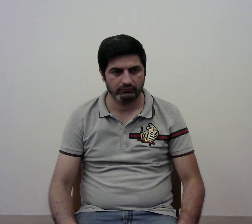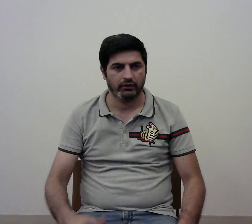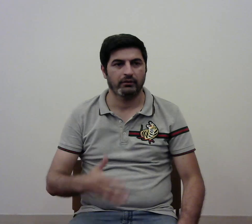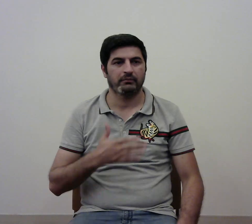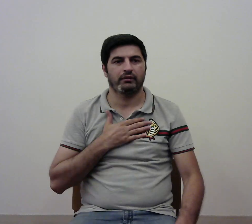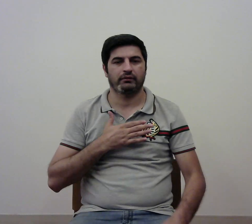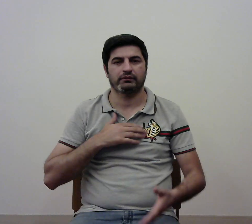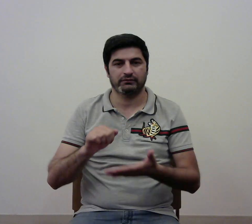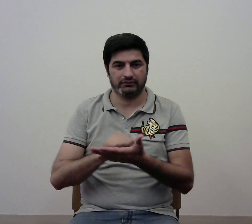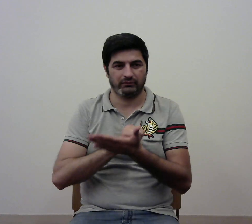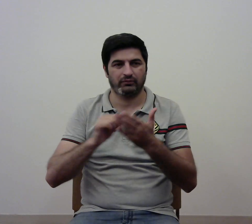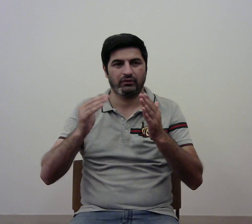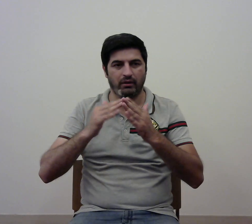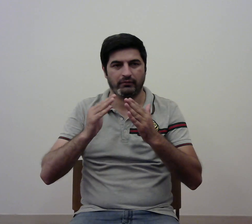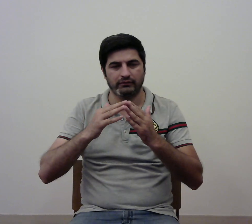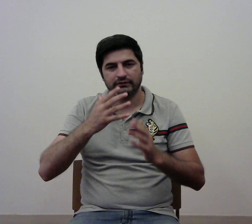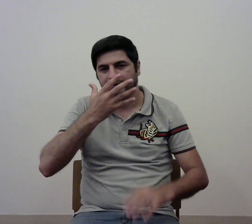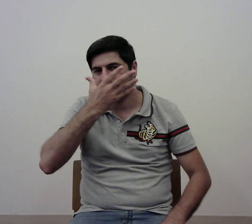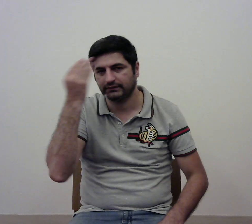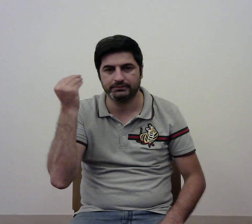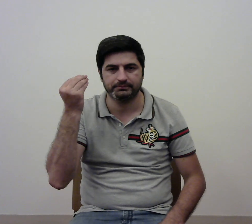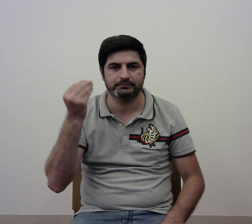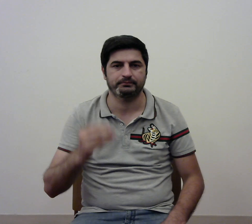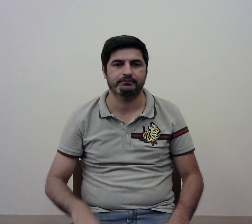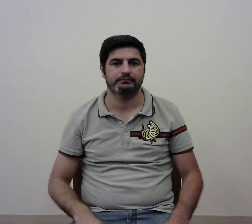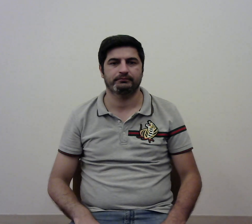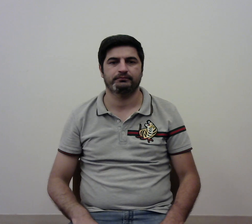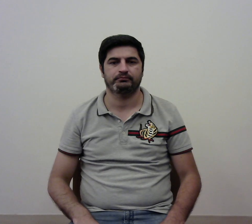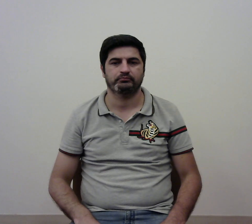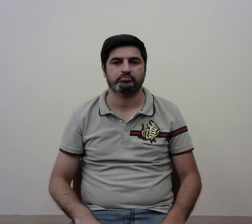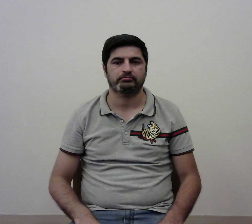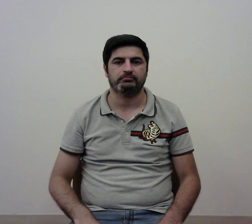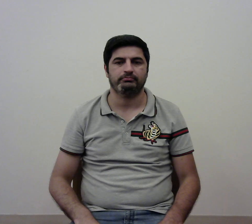Mən sənədlərimi evdə unutmuşam